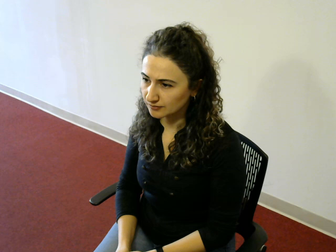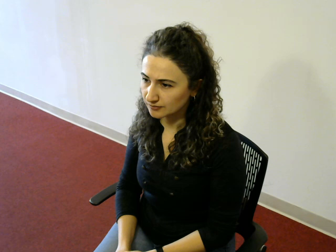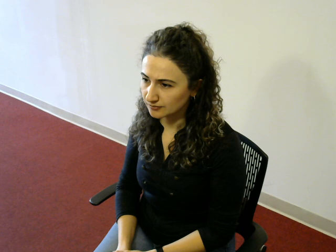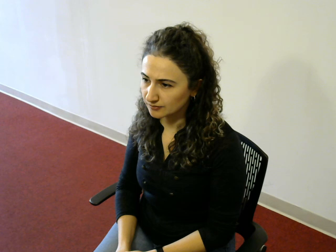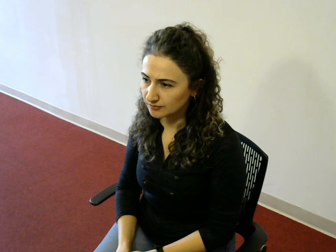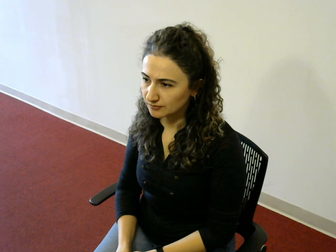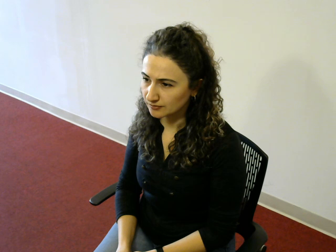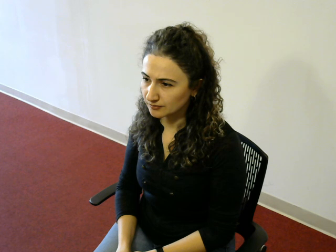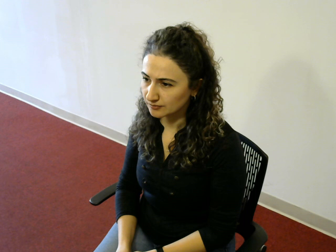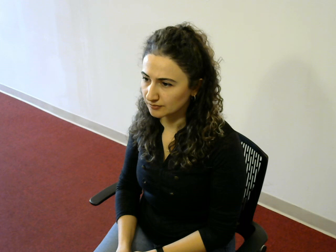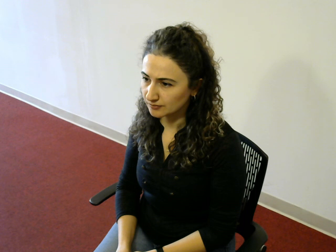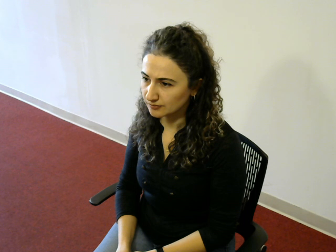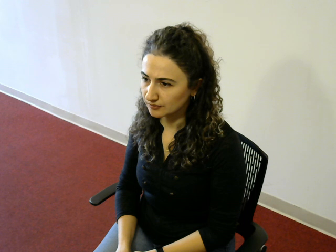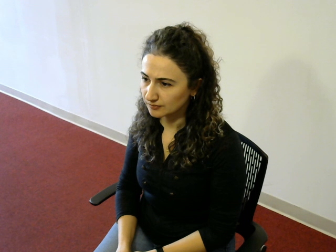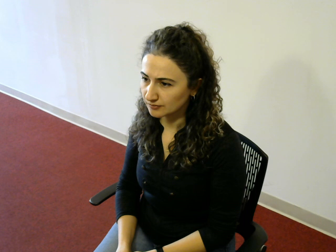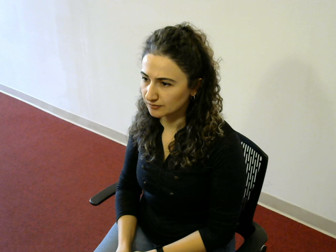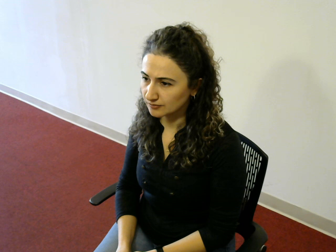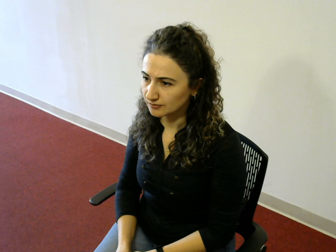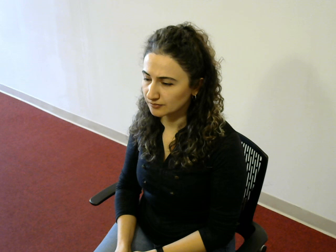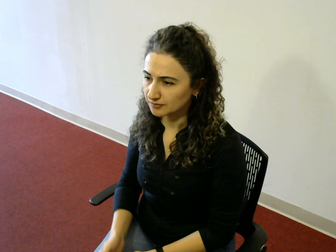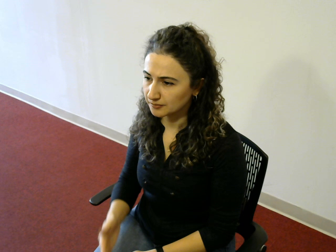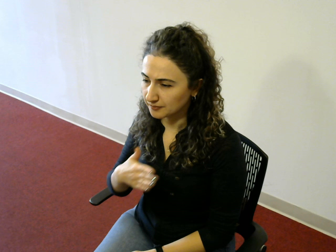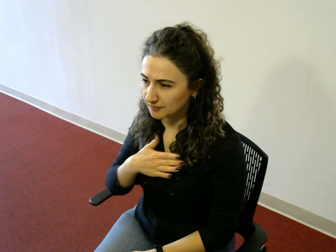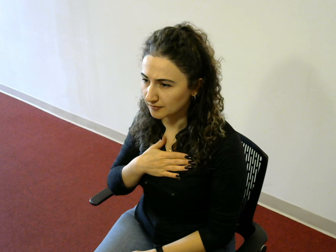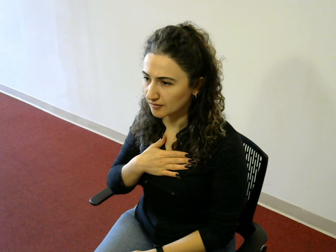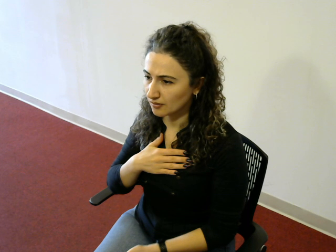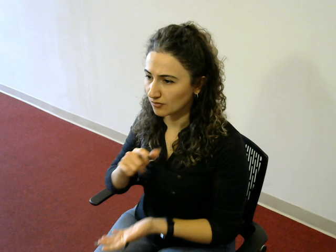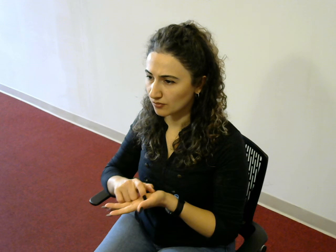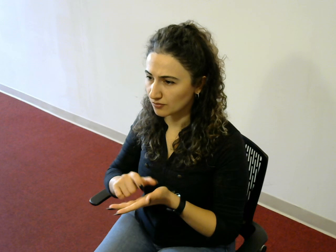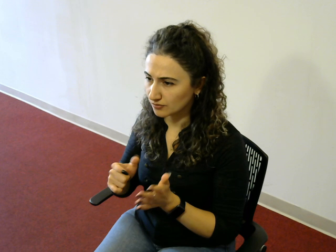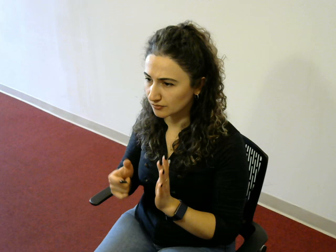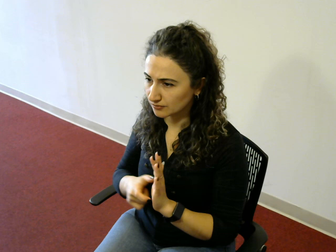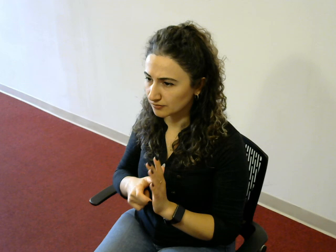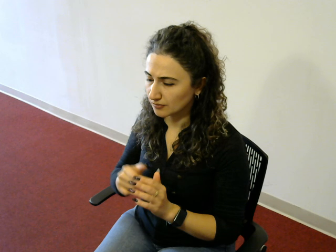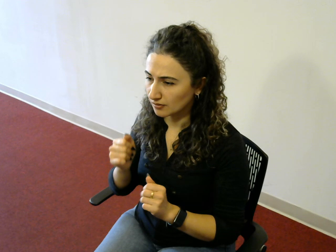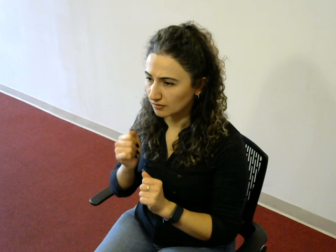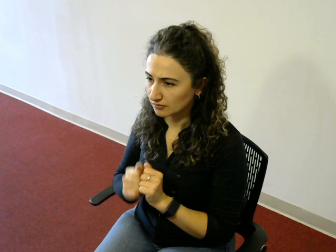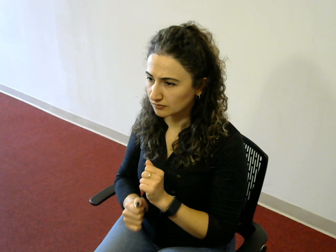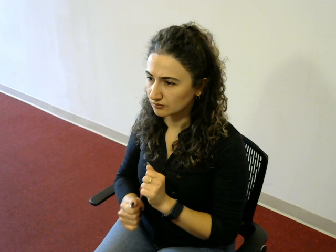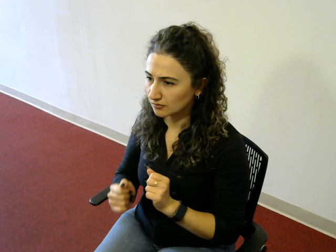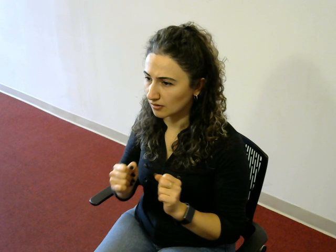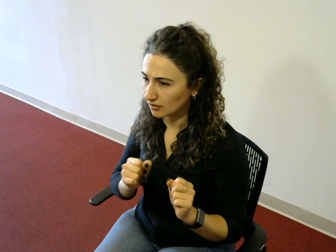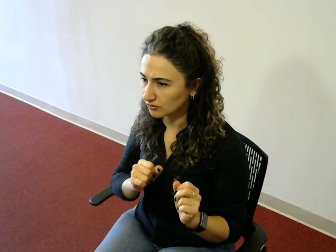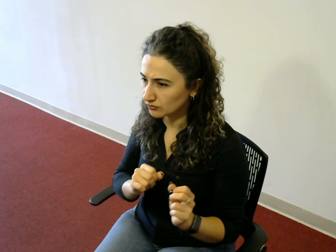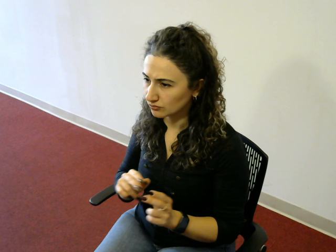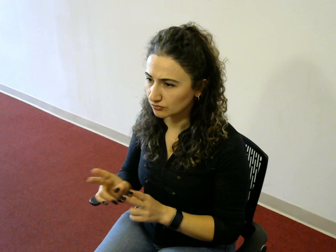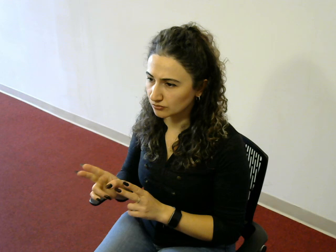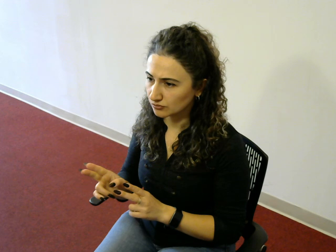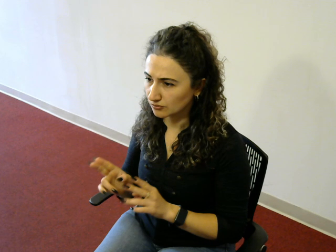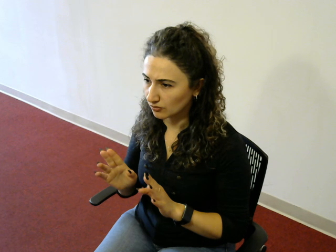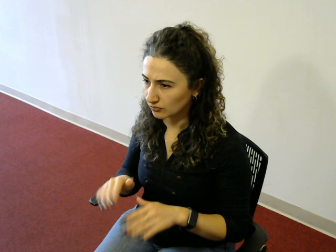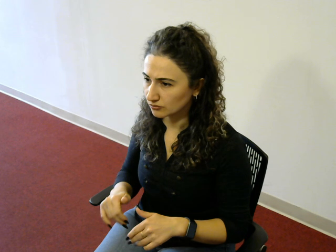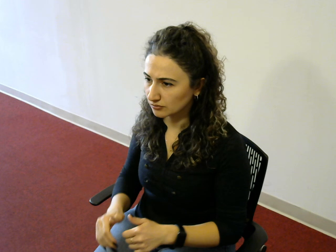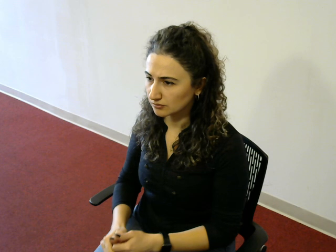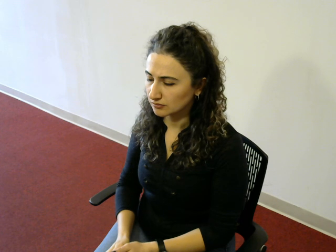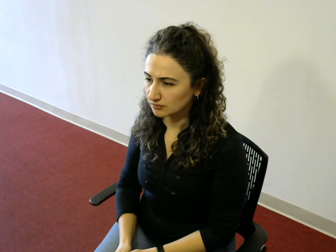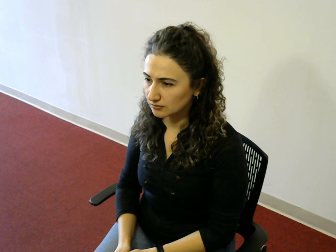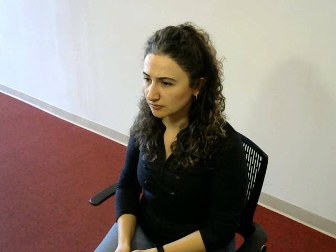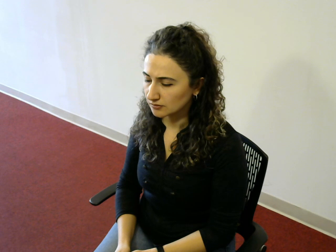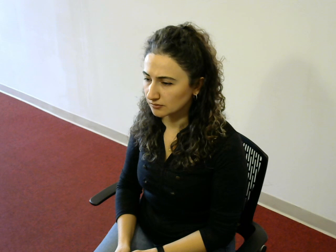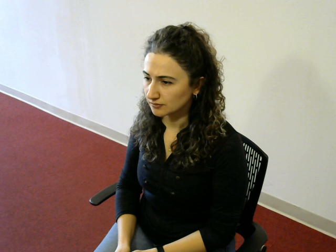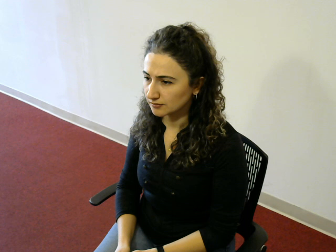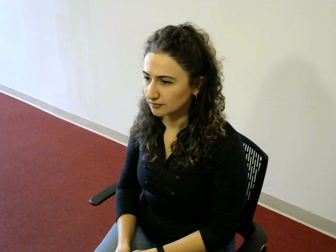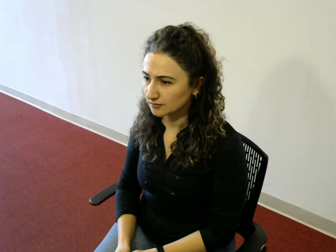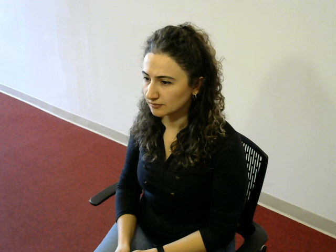Mənim otağım həmişə səliqəli olur